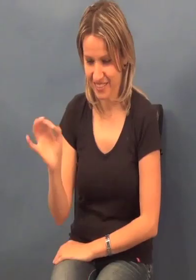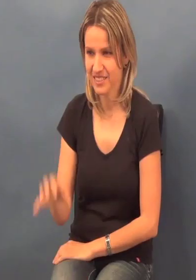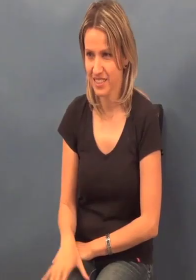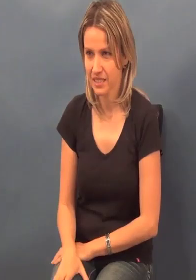Dobrze.